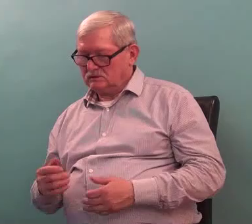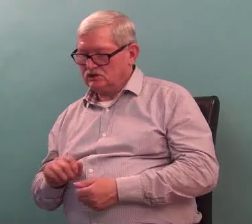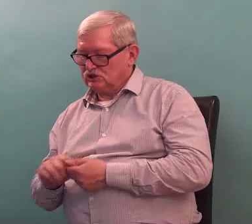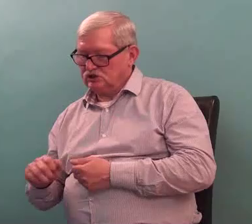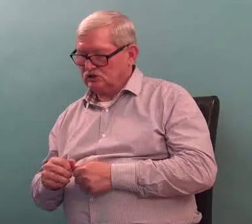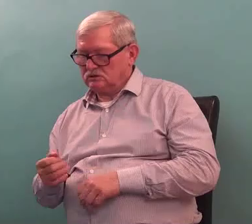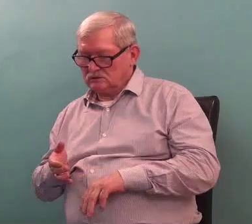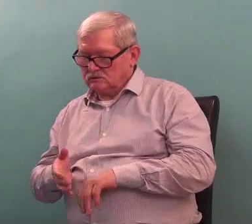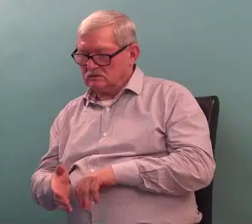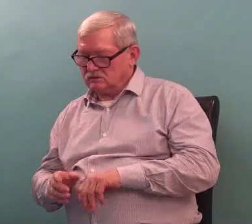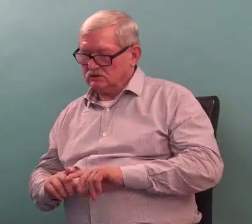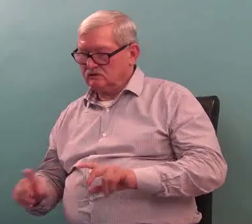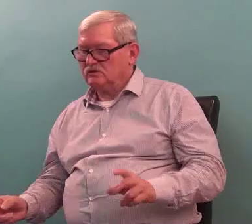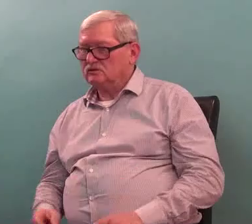Nie wolno piłować, bo to niszczy.